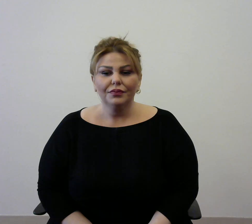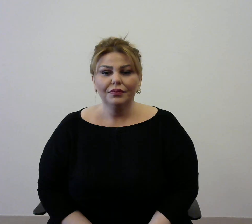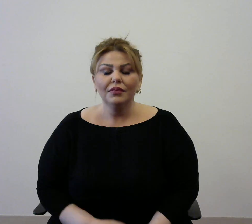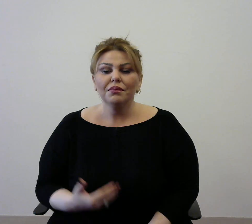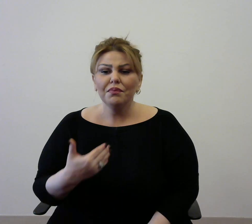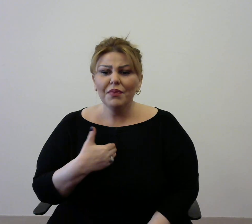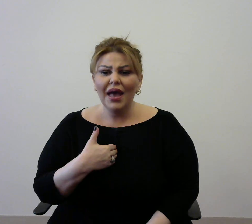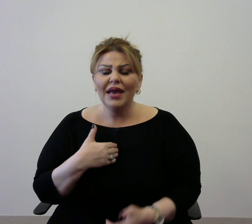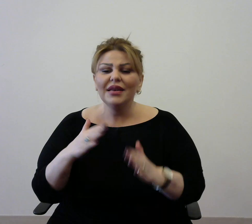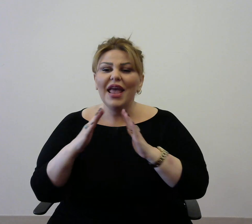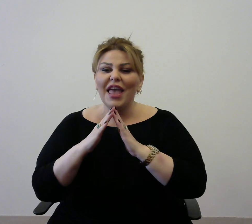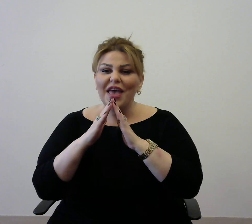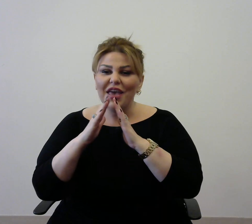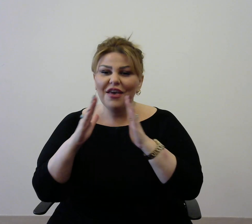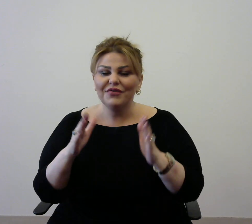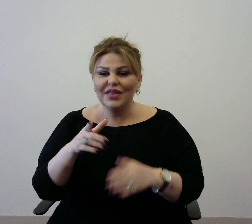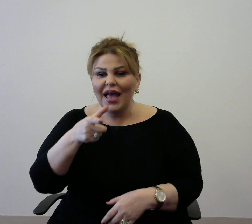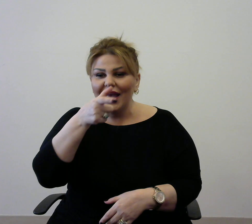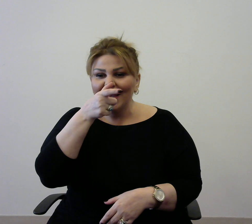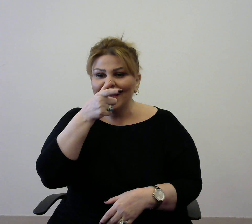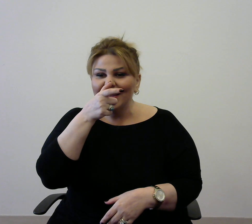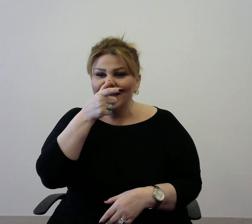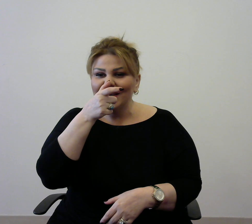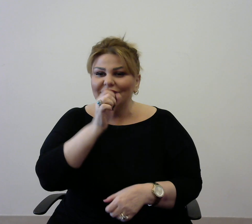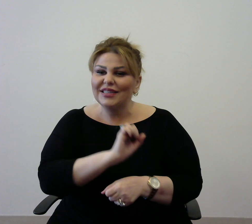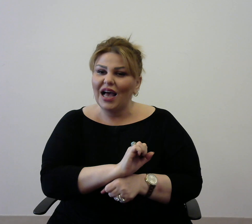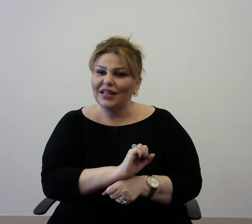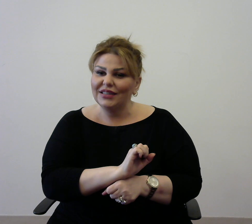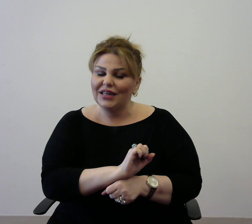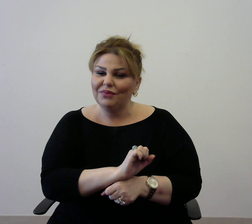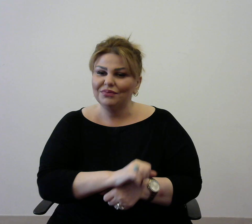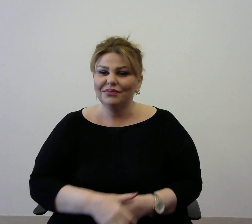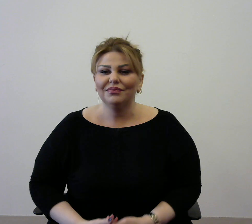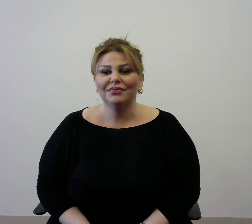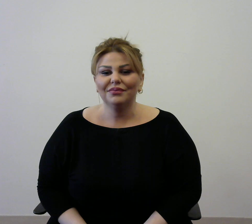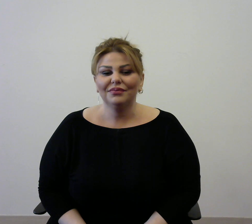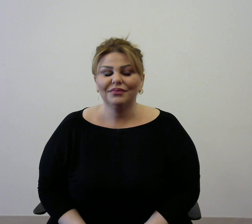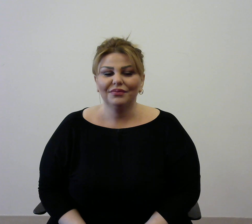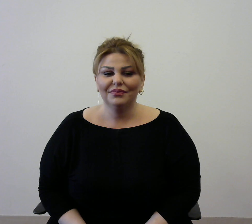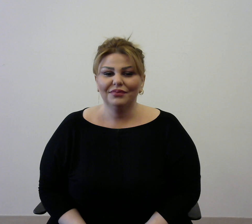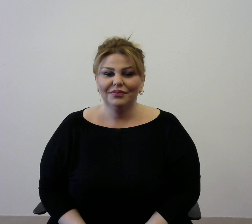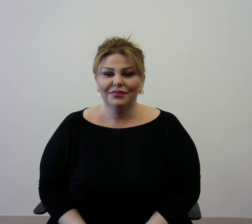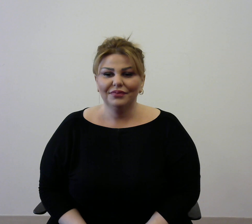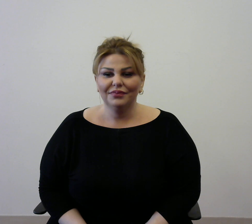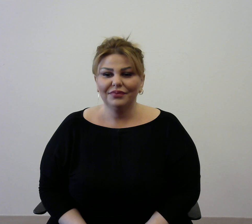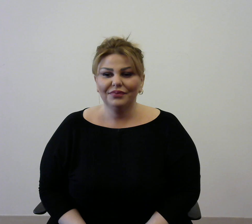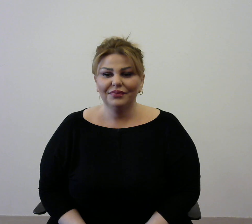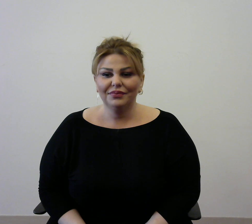Mən evdə it saxlayıram